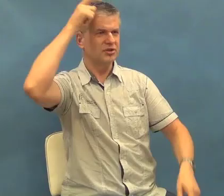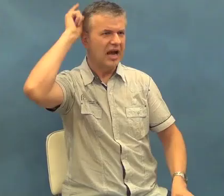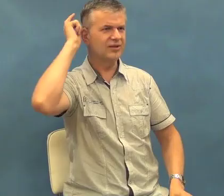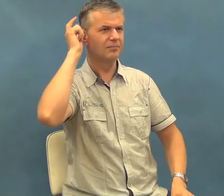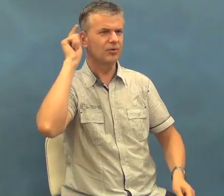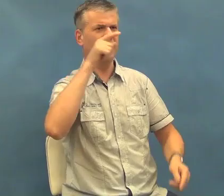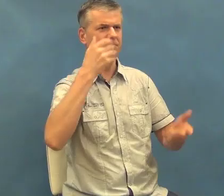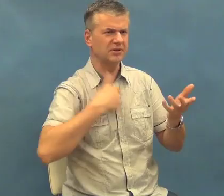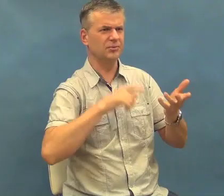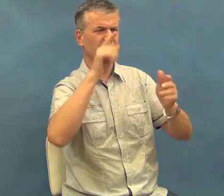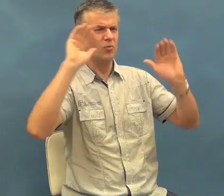O tym, że był alarm.